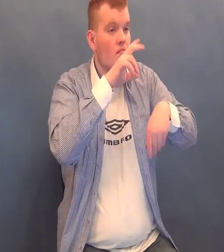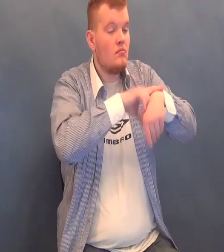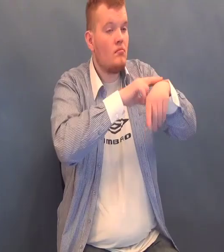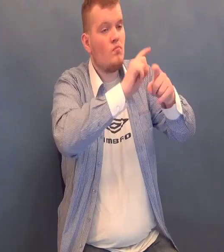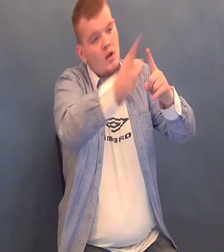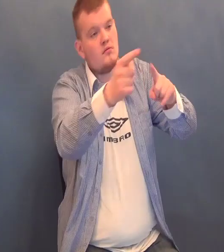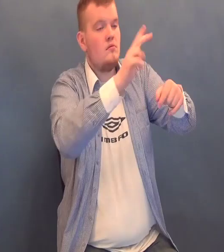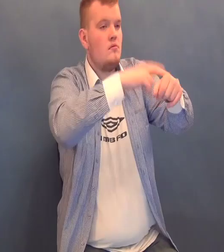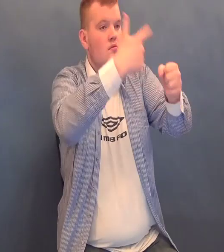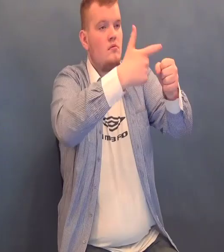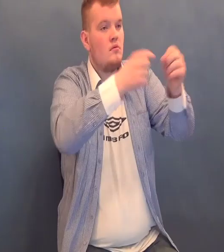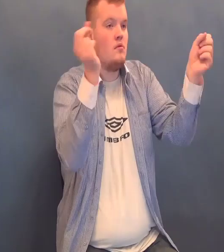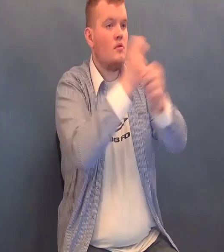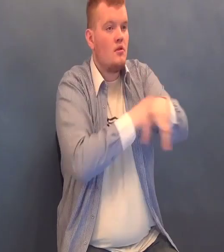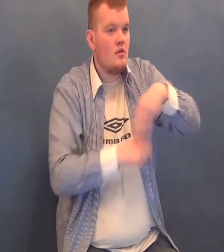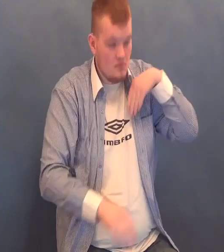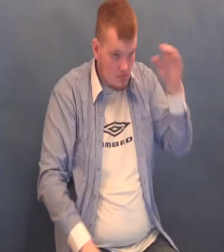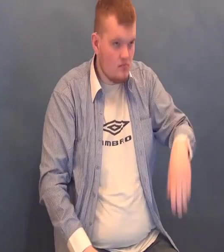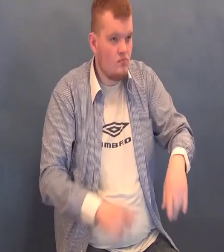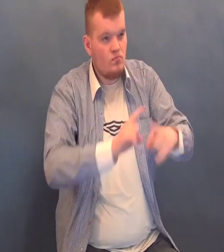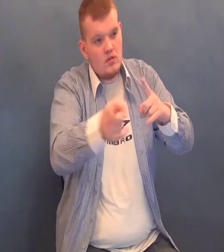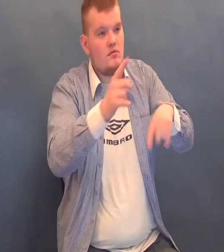Możesz ze mną iść do kina po godzinie dwudziestej?